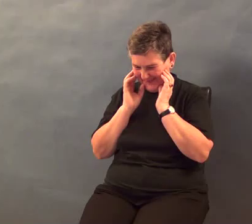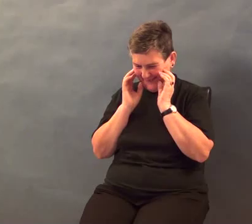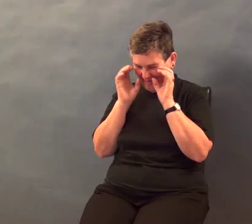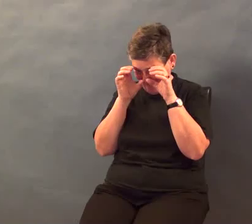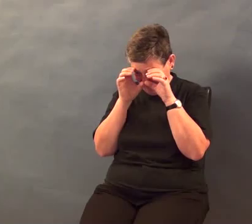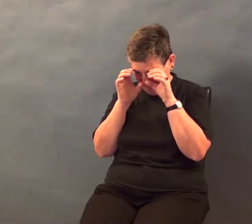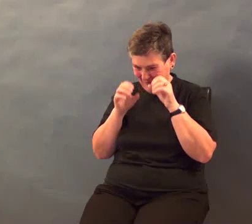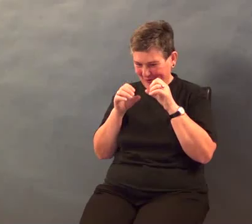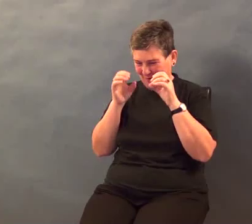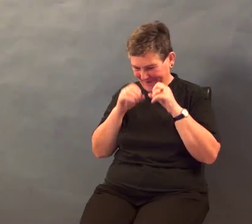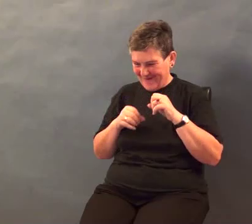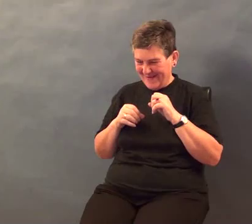Kot patrzył na kurę przez lornetkę.